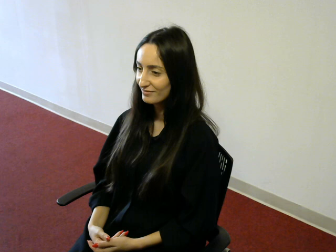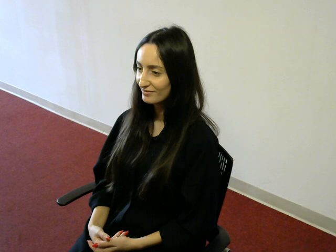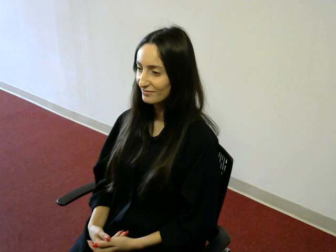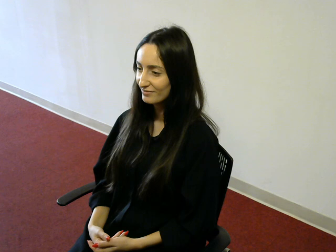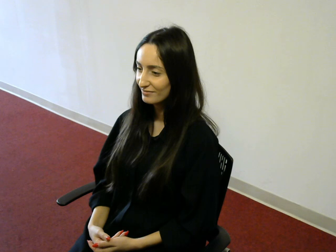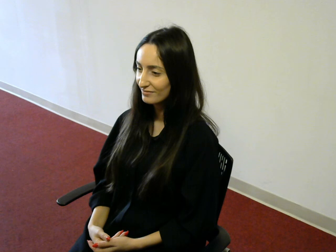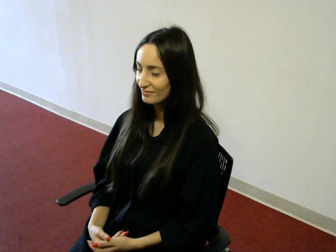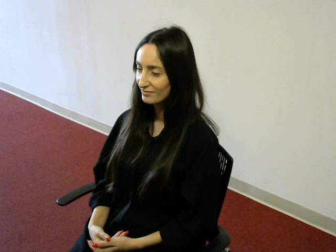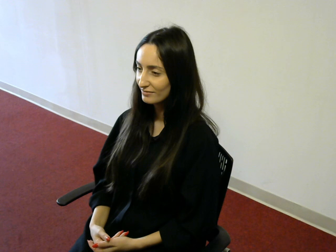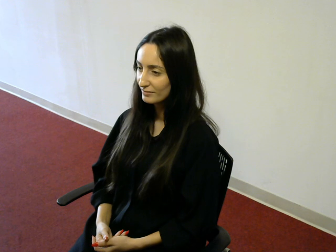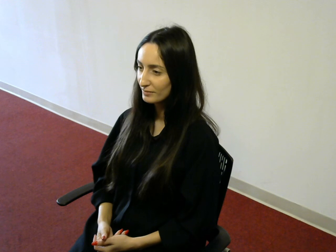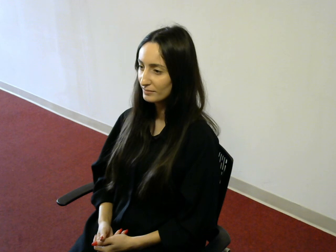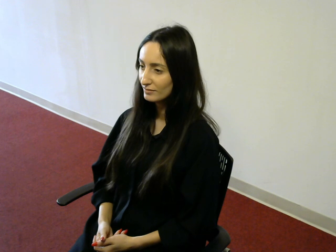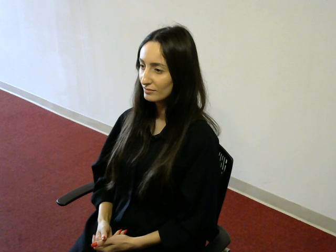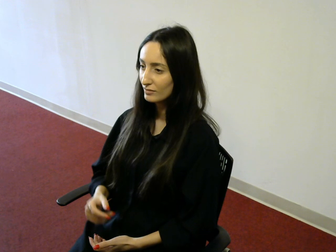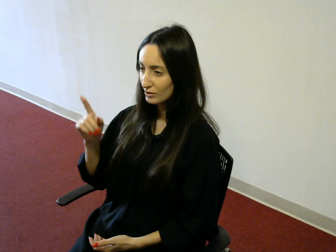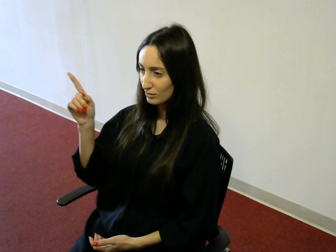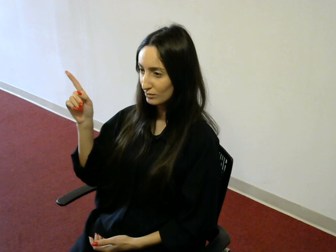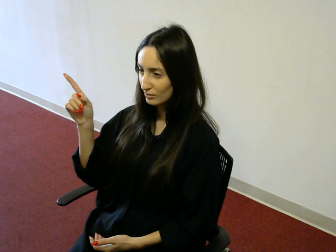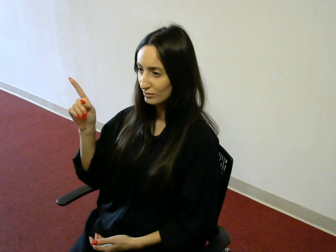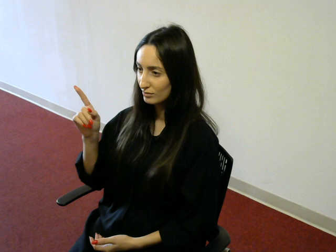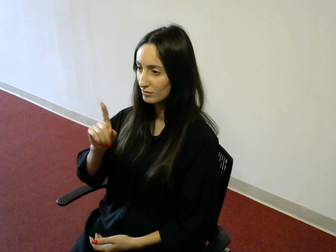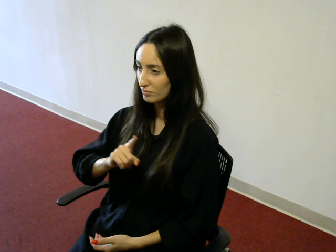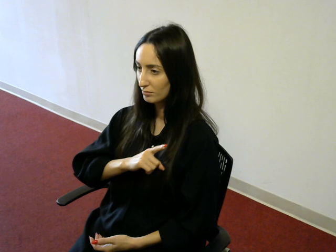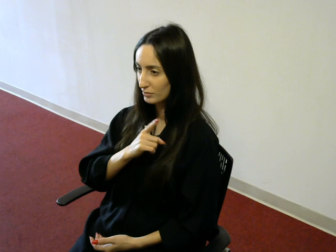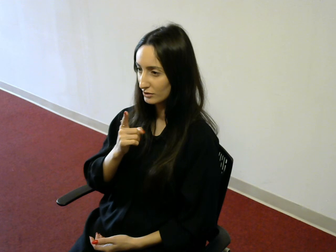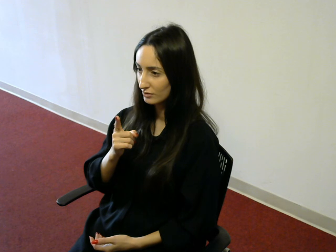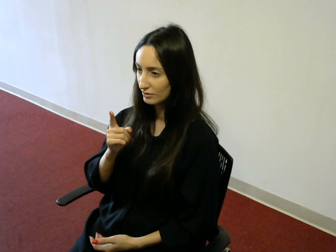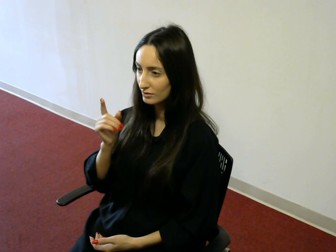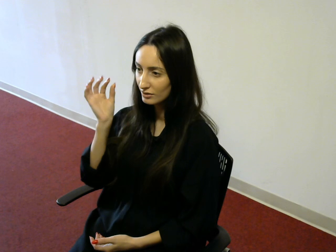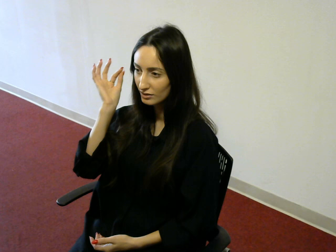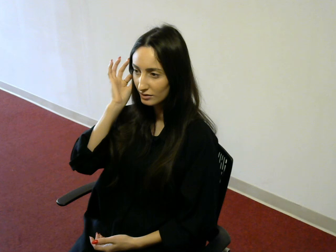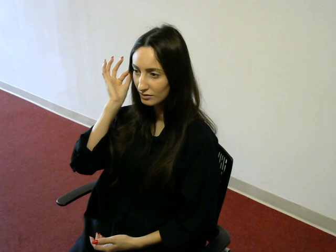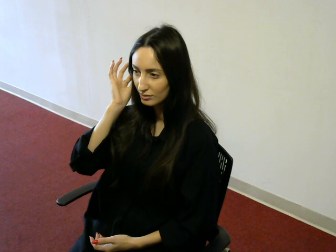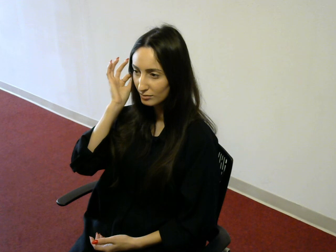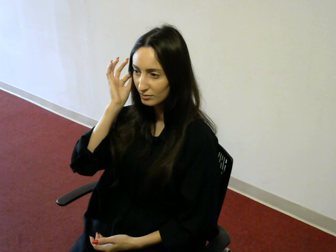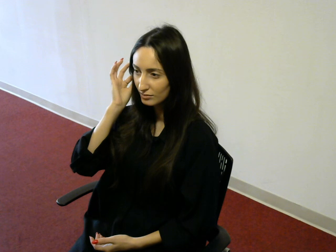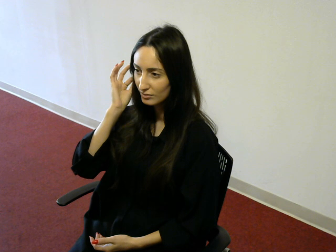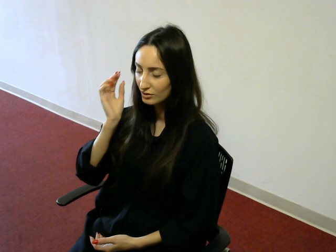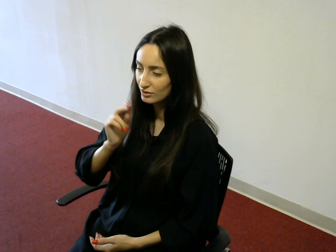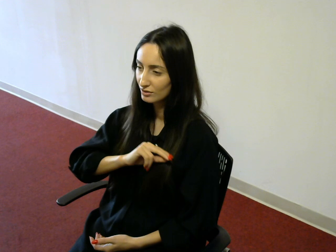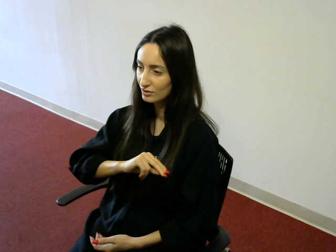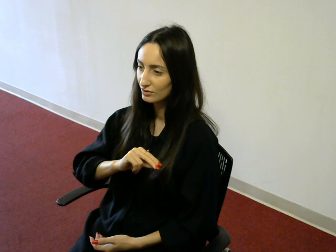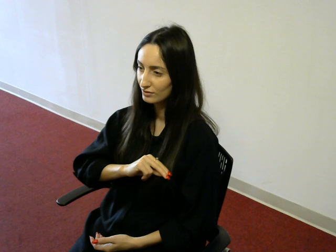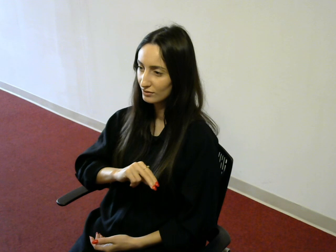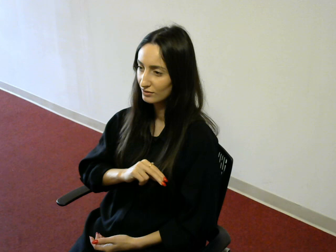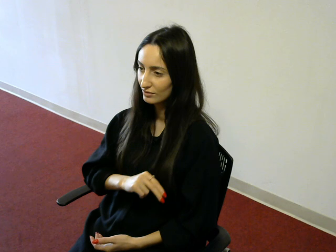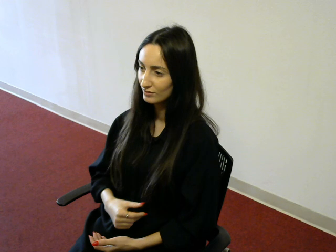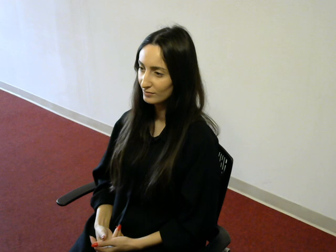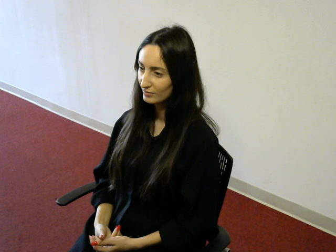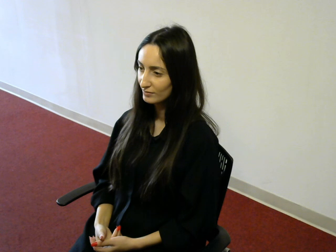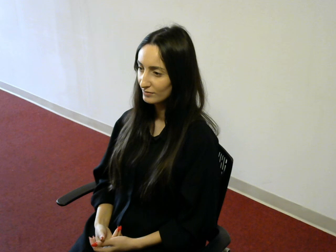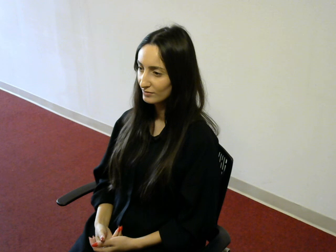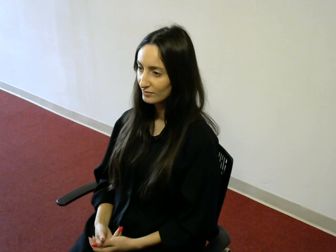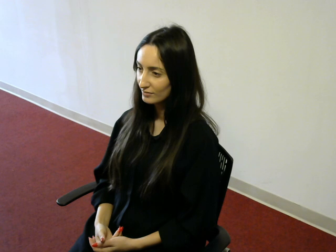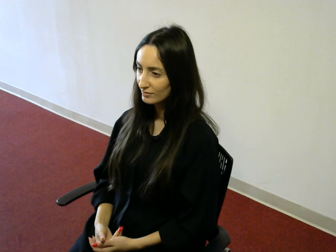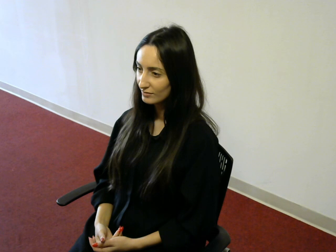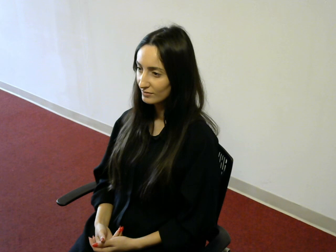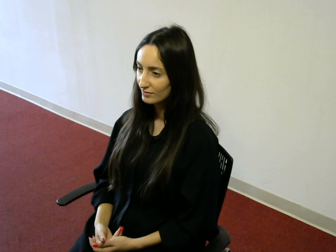Orda professional həkimlər çalışır